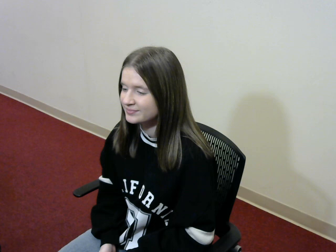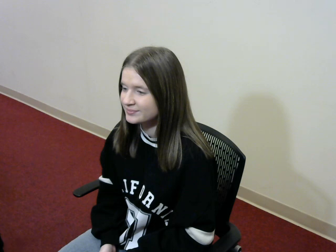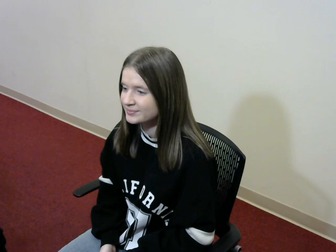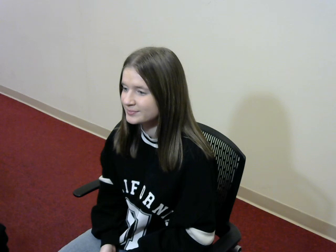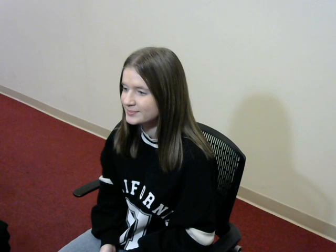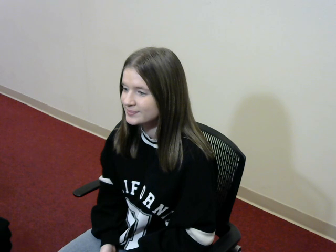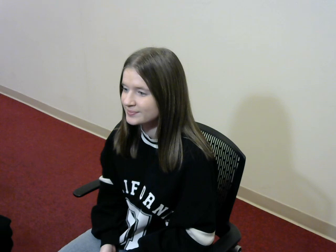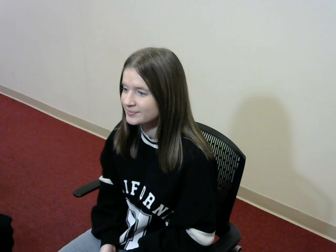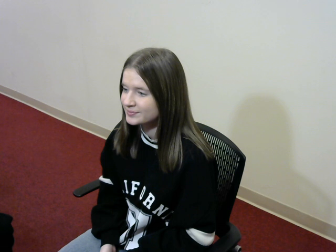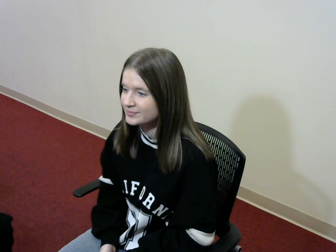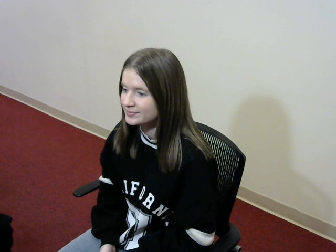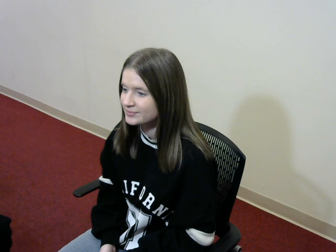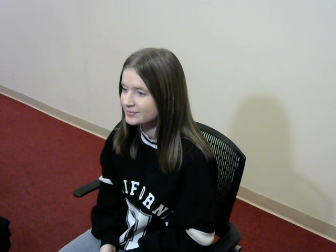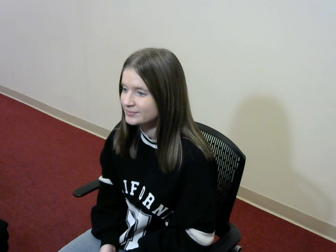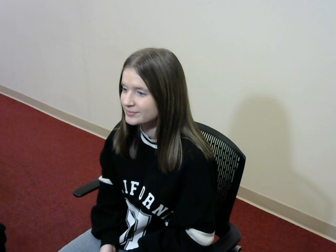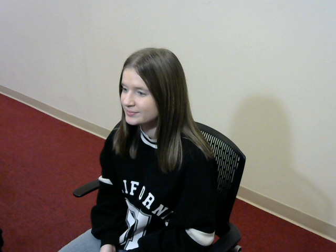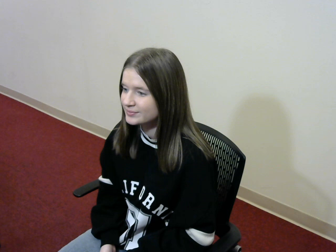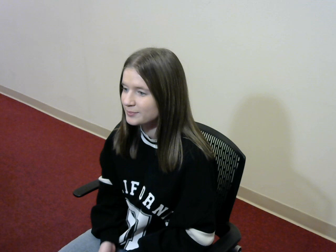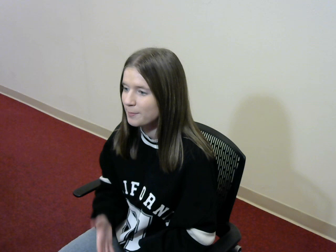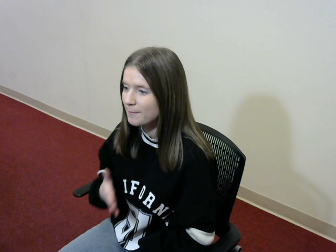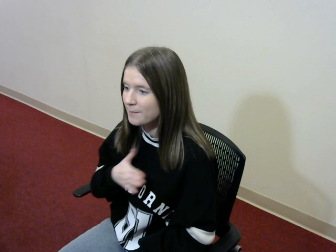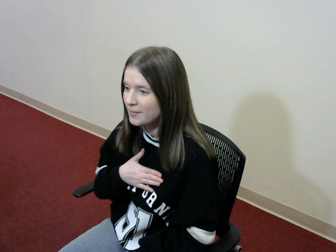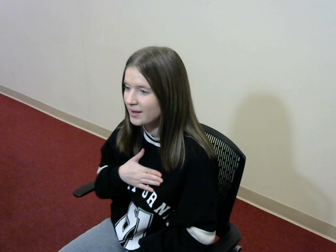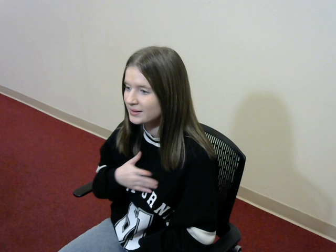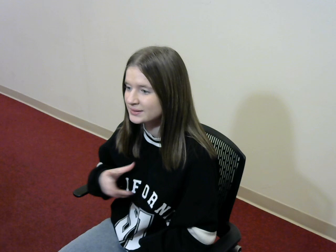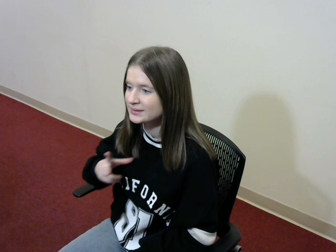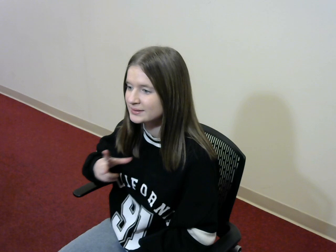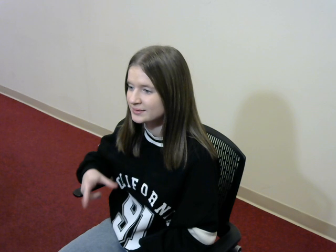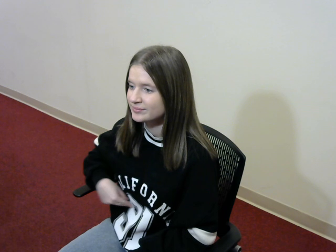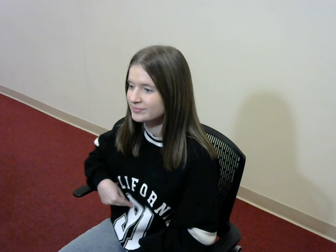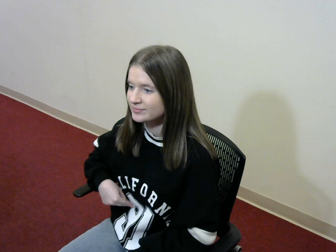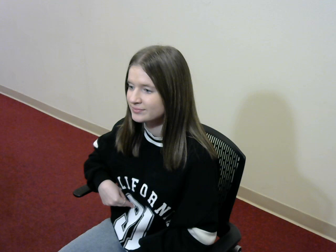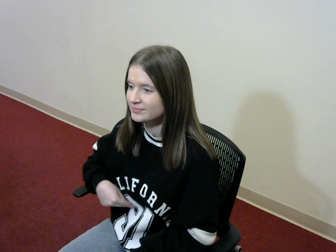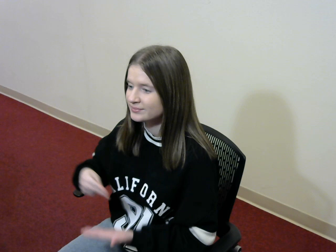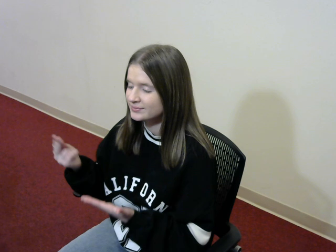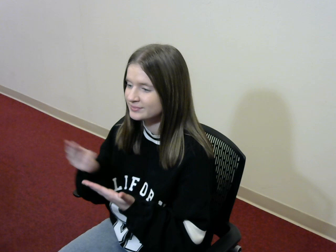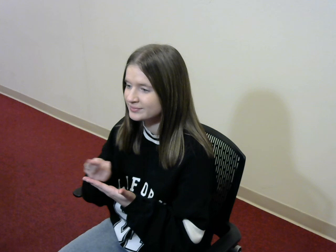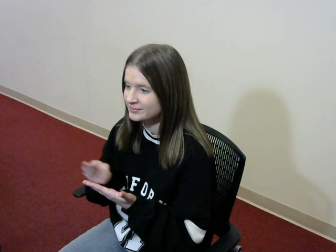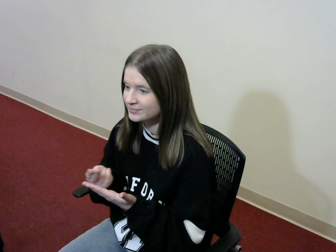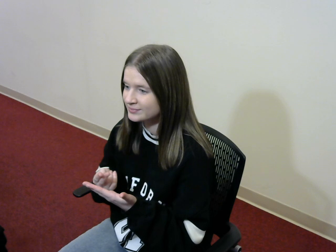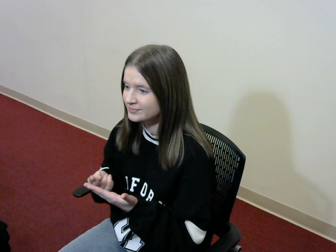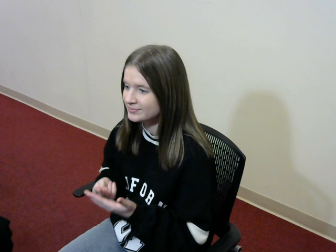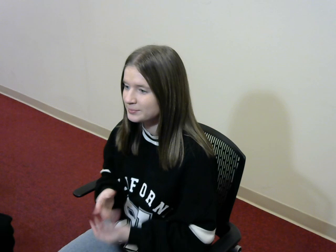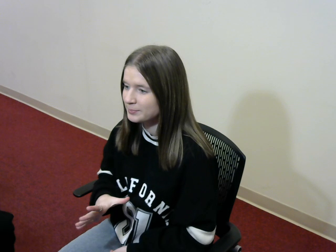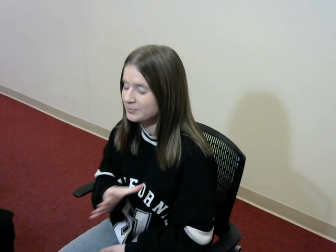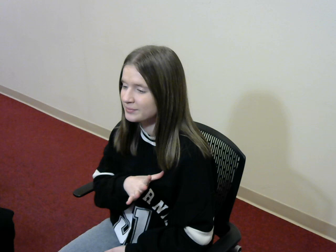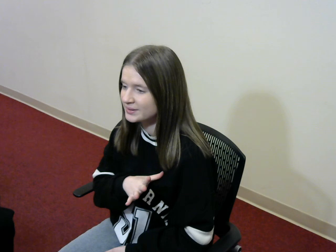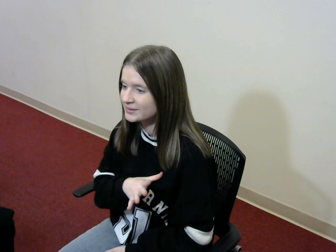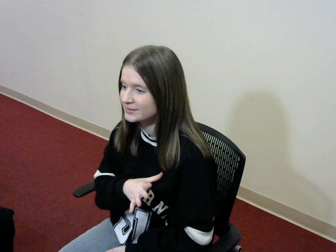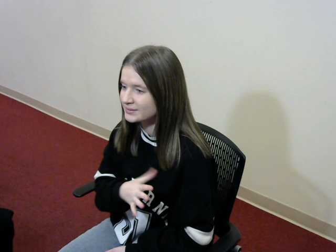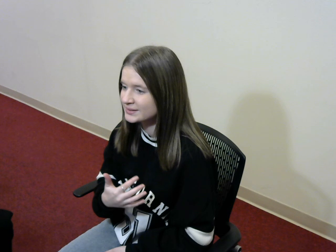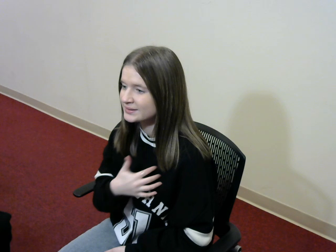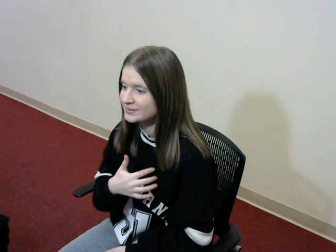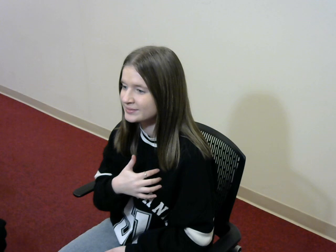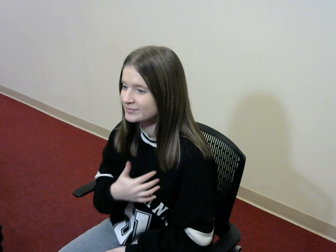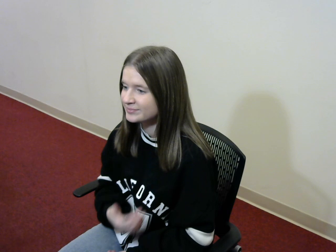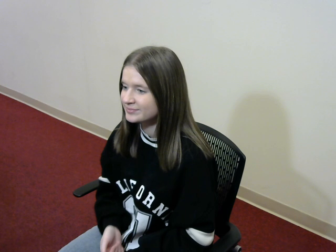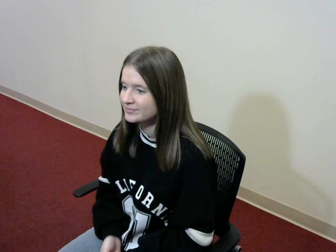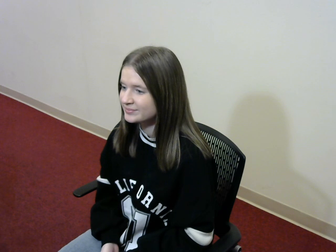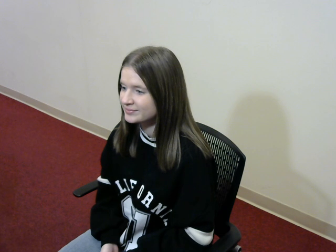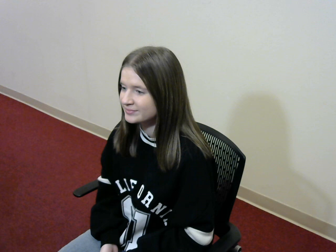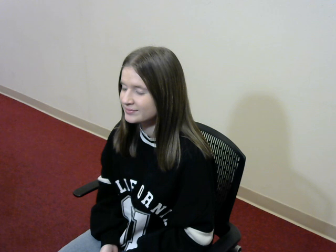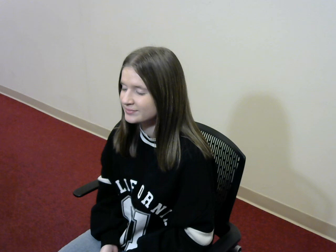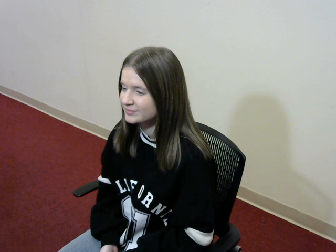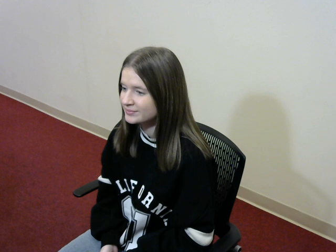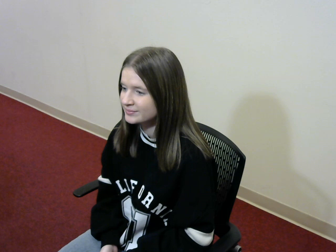Mənim qızım rəssam olmaq istəyir